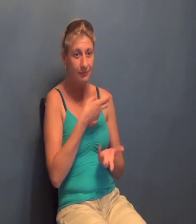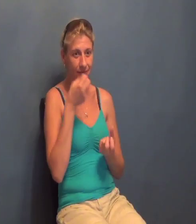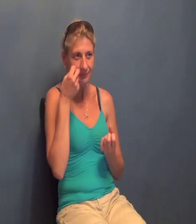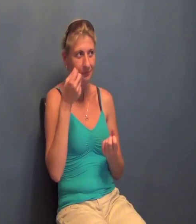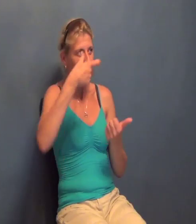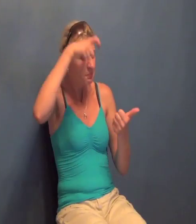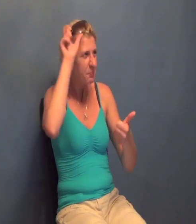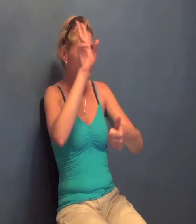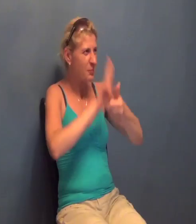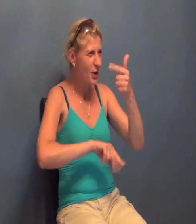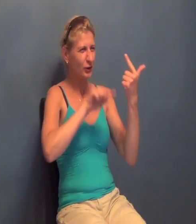"- Była straż pożarna, policja..." i tak dalej.